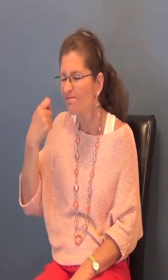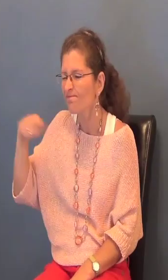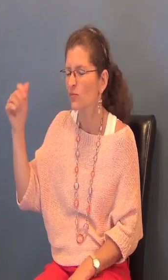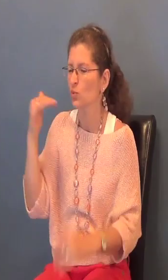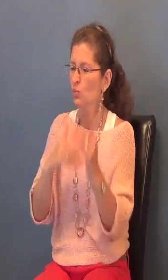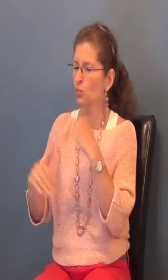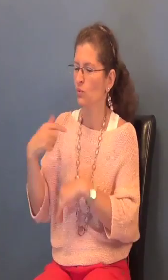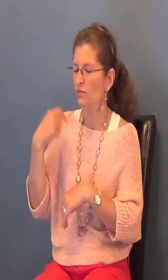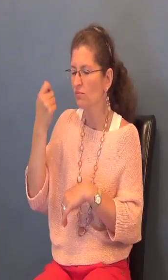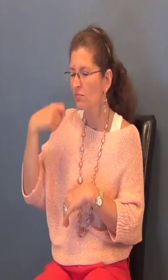Wyjeżdżam w góry.